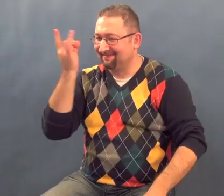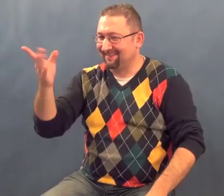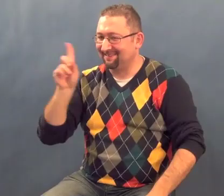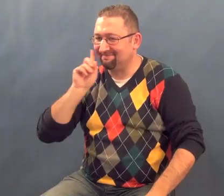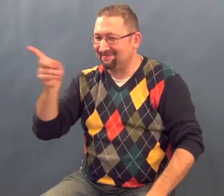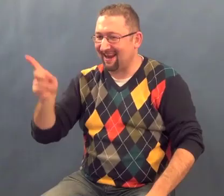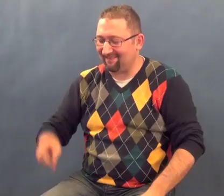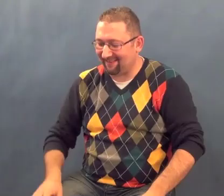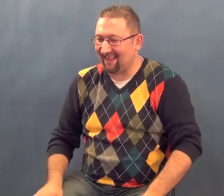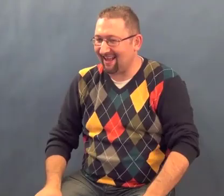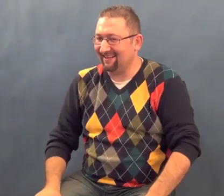Tak, prawda.